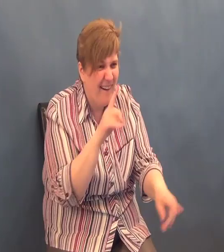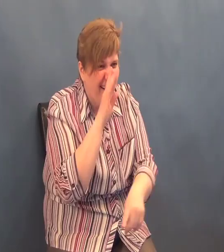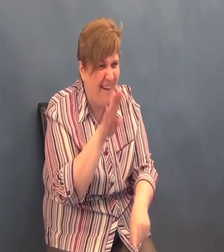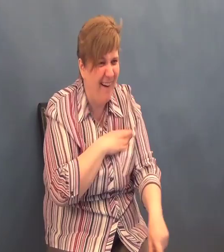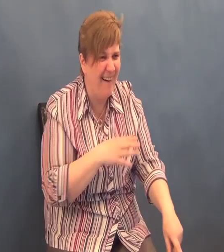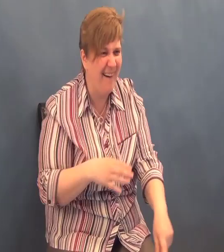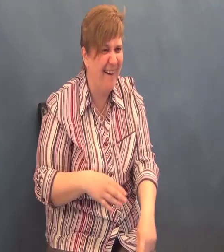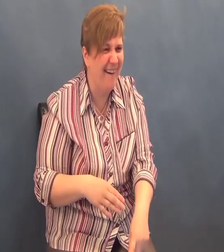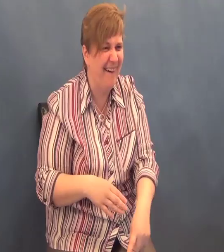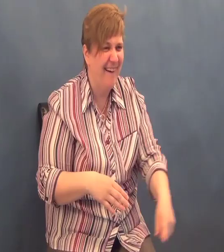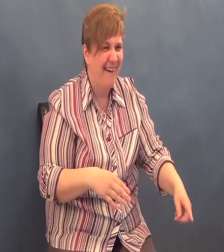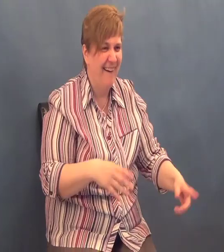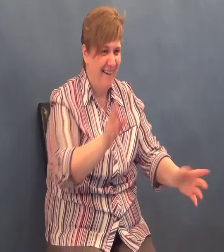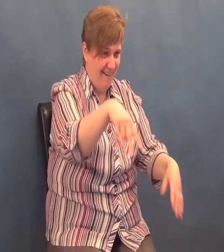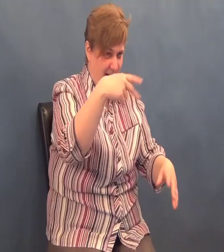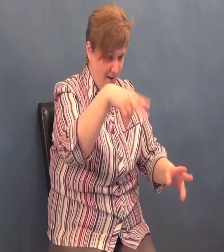Są okropne.